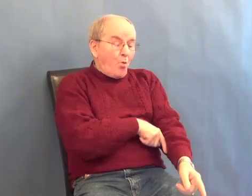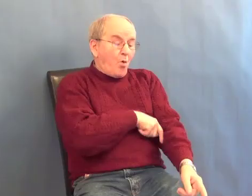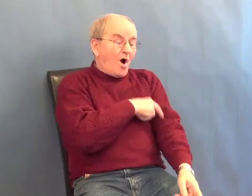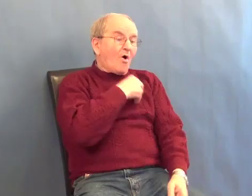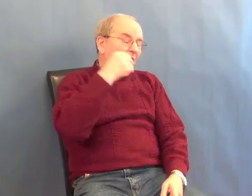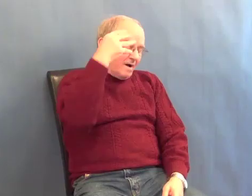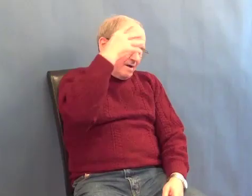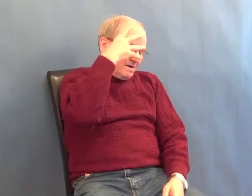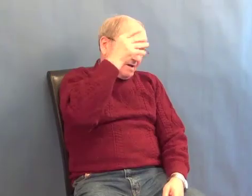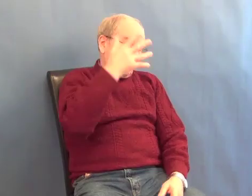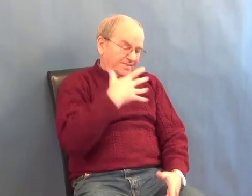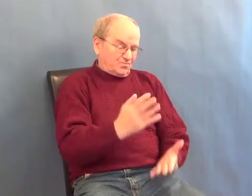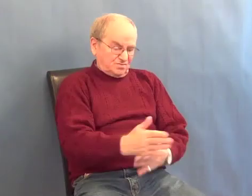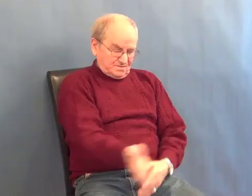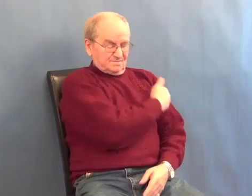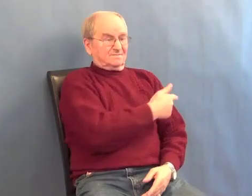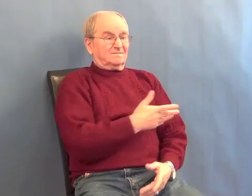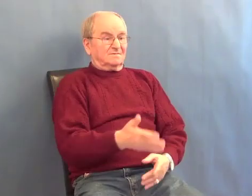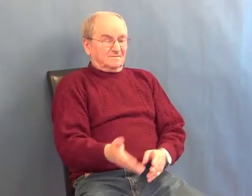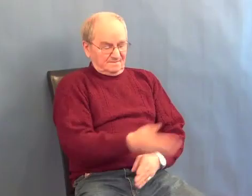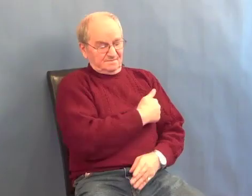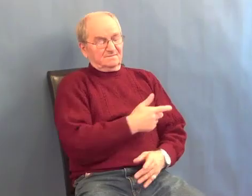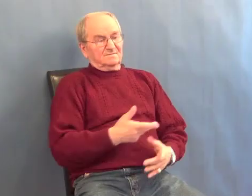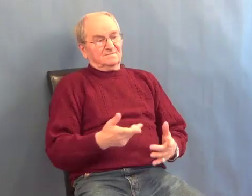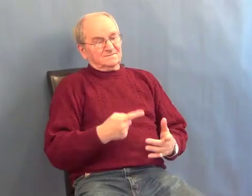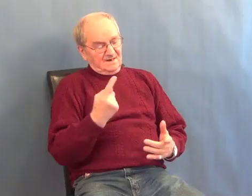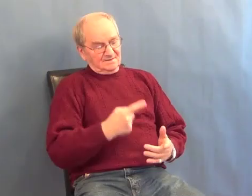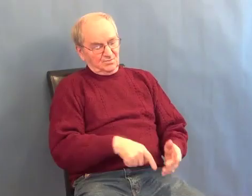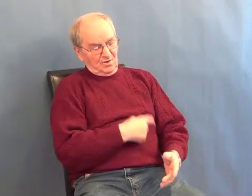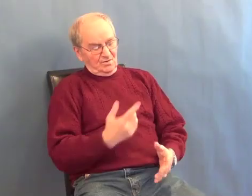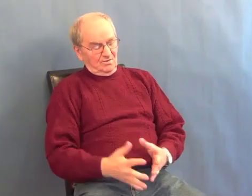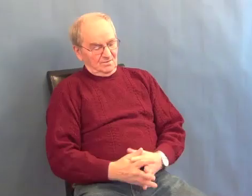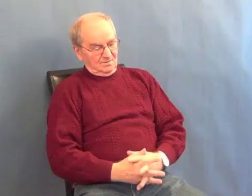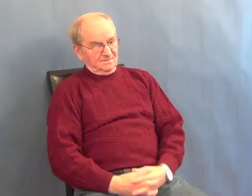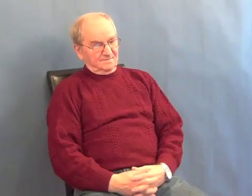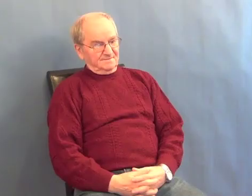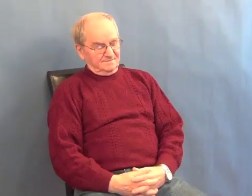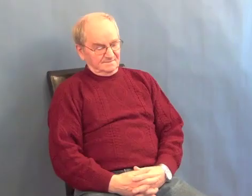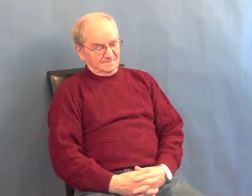Ktoś, kto długo się kąpie, musi już kończyć i wychodzić, ponieważ jest zakaz długich kąpieli.